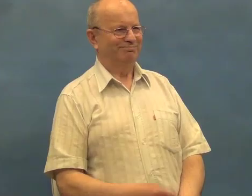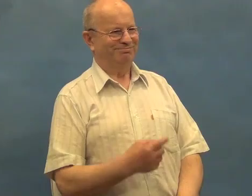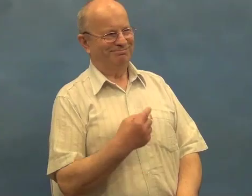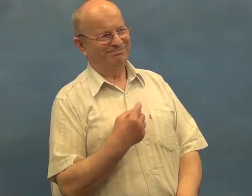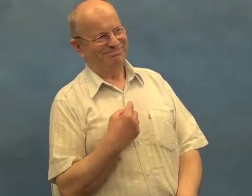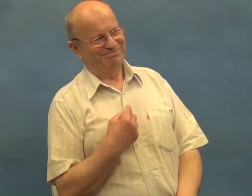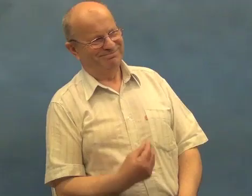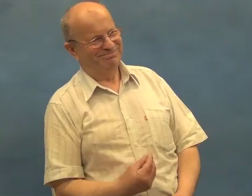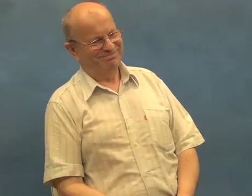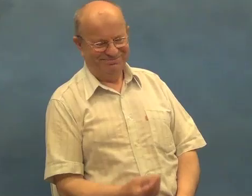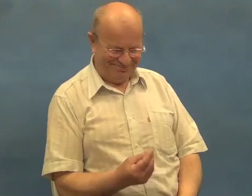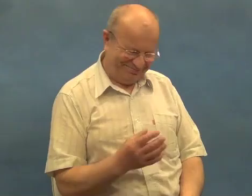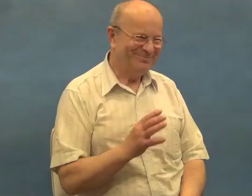Wspaniałe.